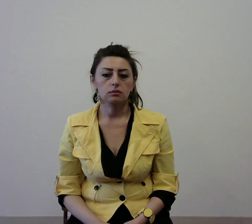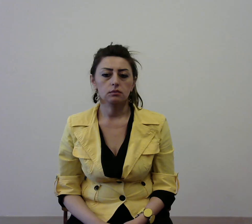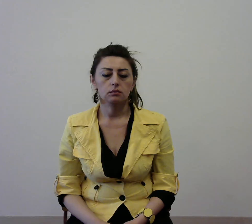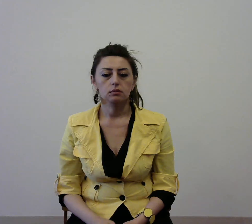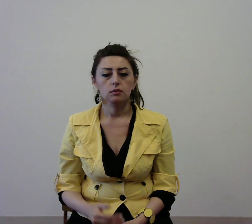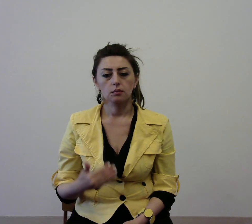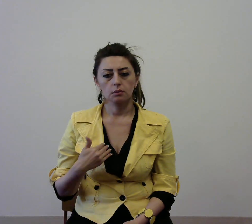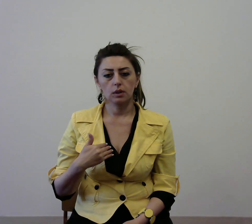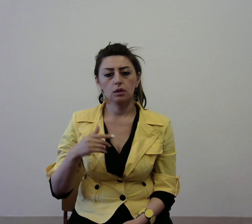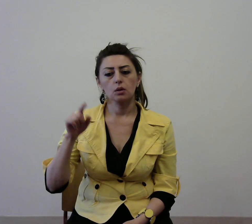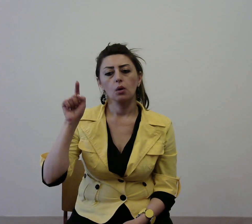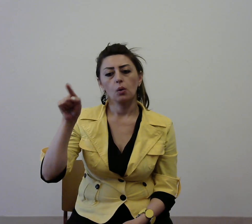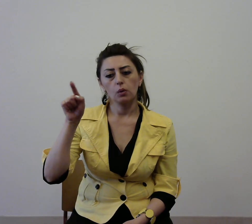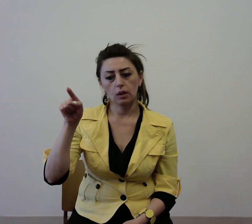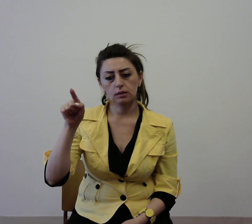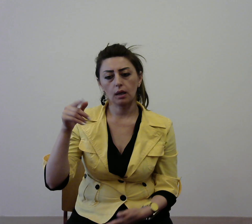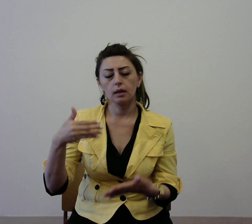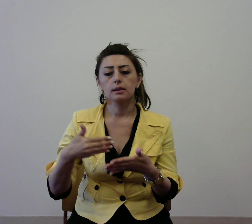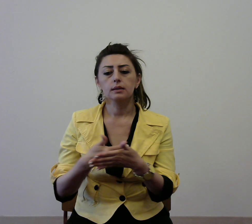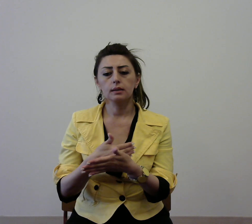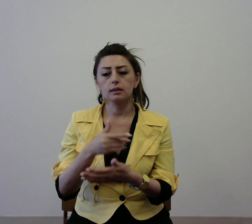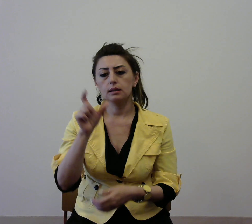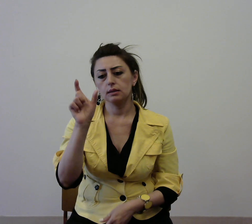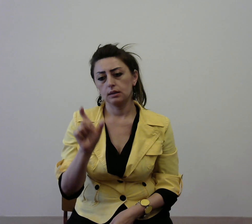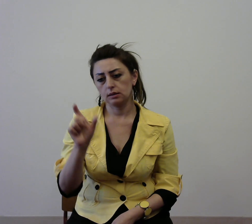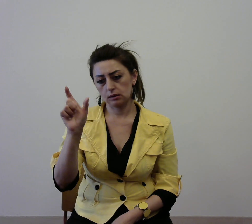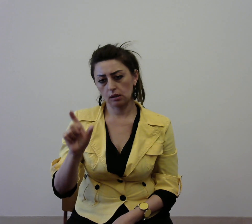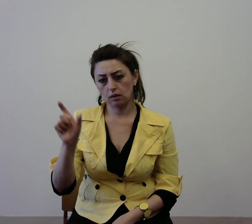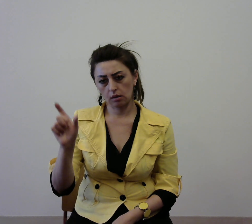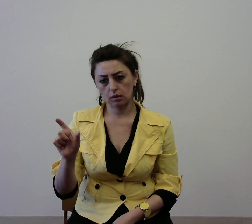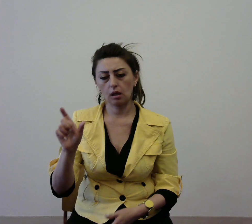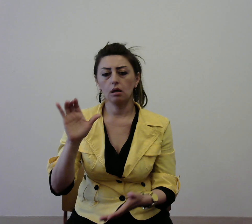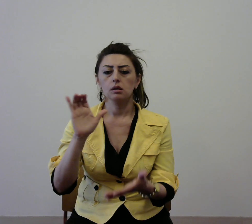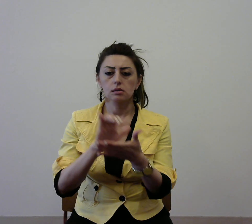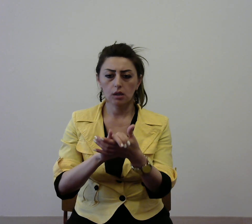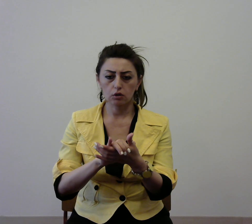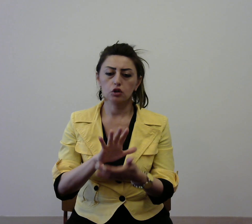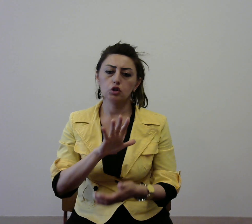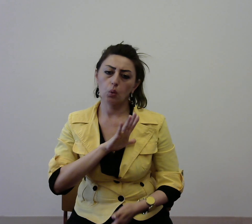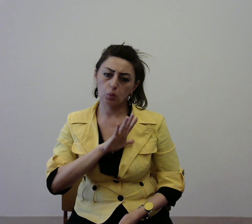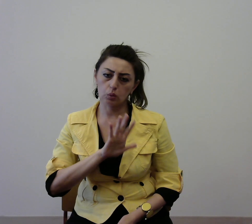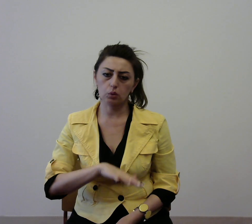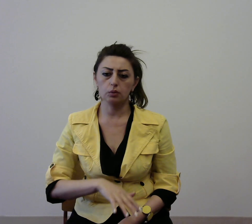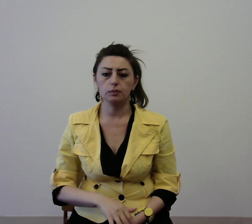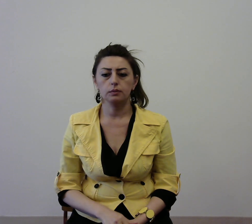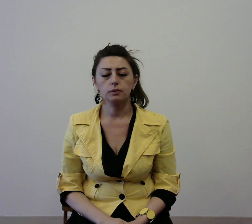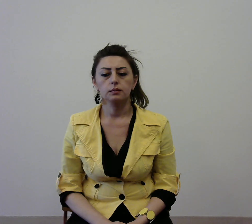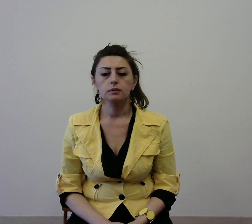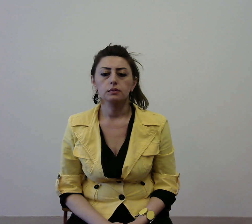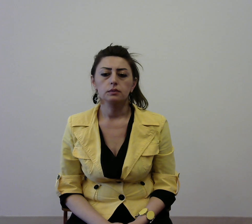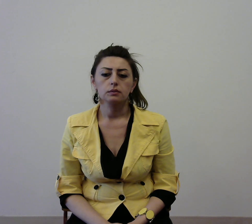Mən orda yeni insanlarla tanış oldum